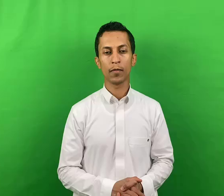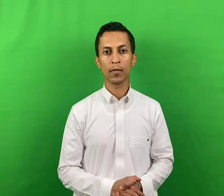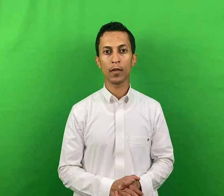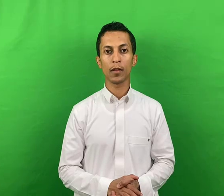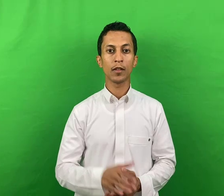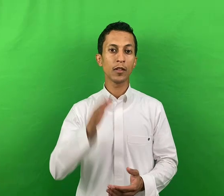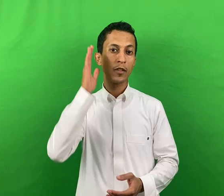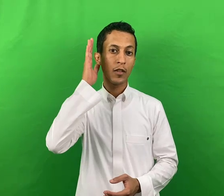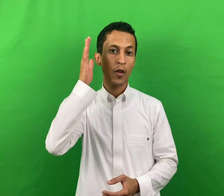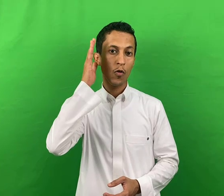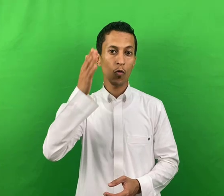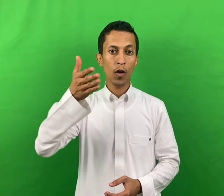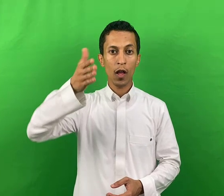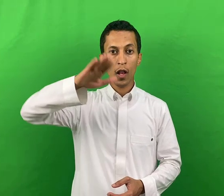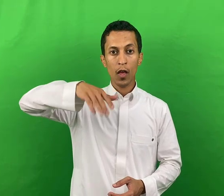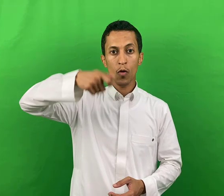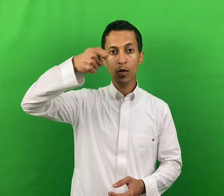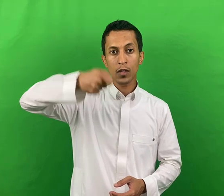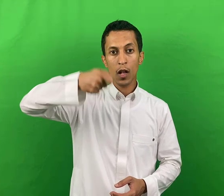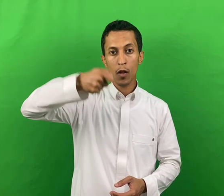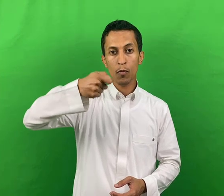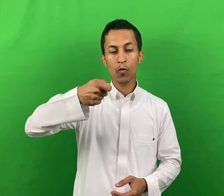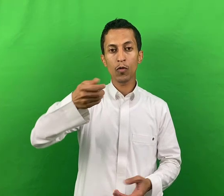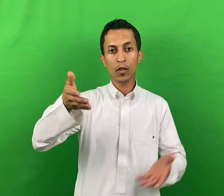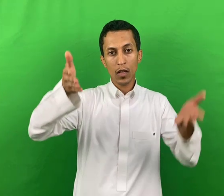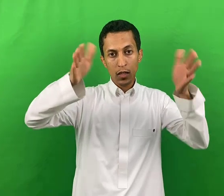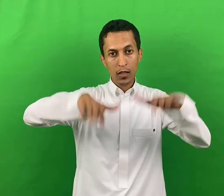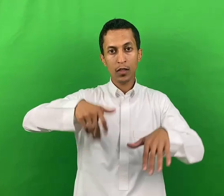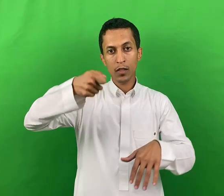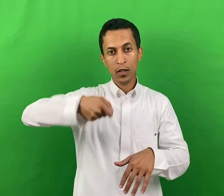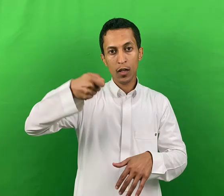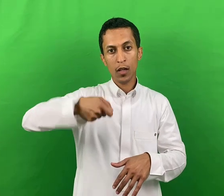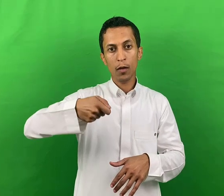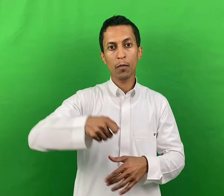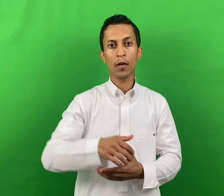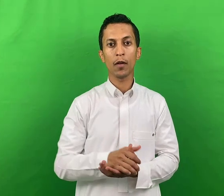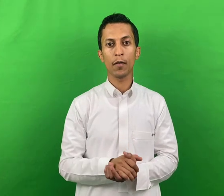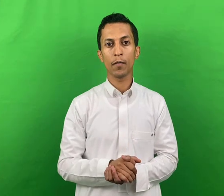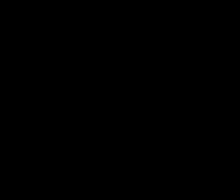صلوا عليه وسلموا تسليما